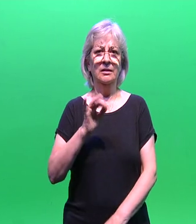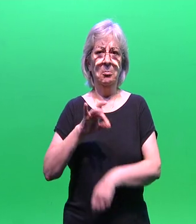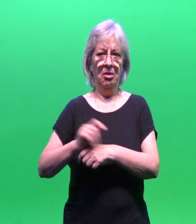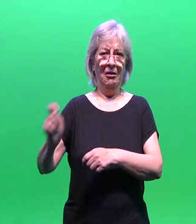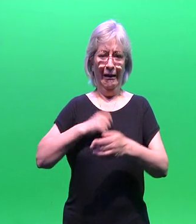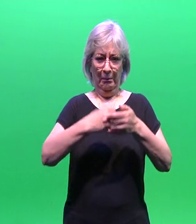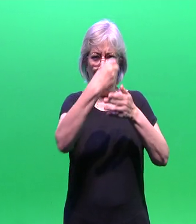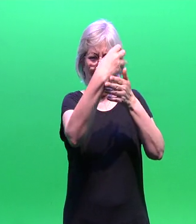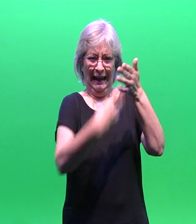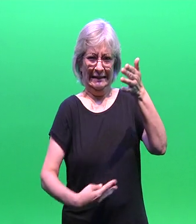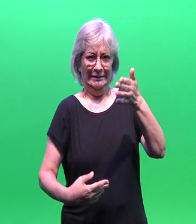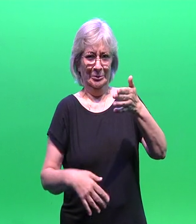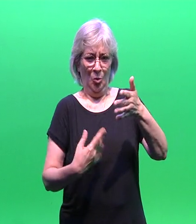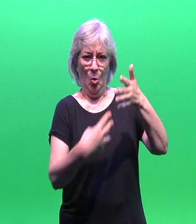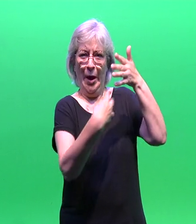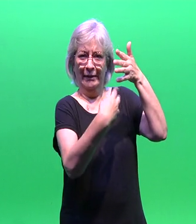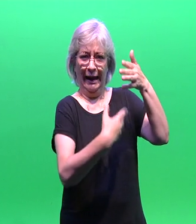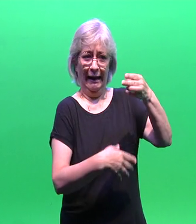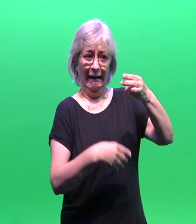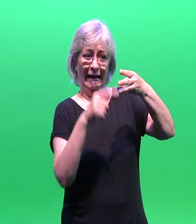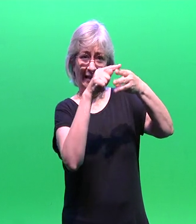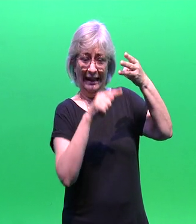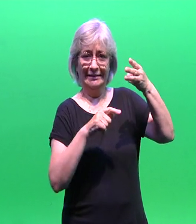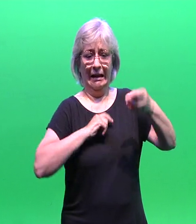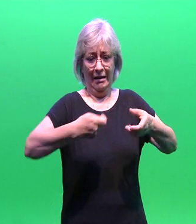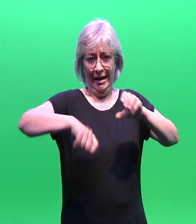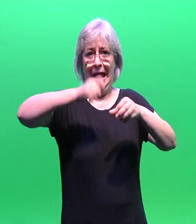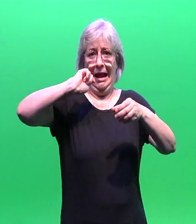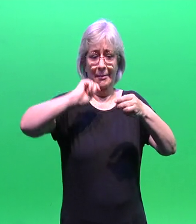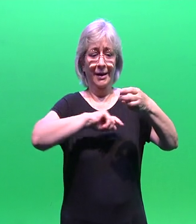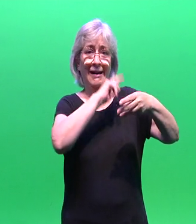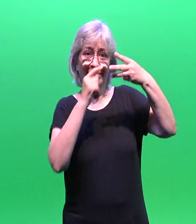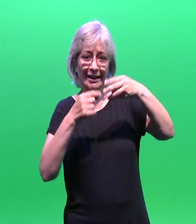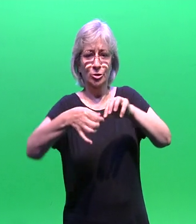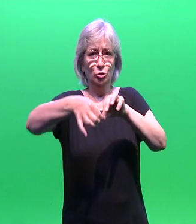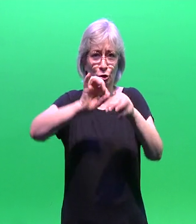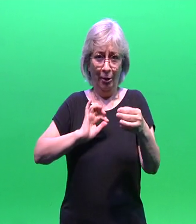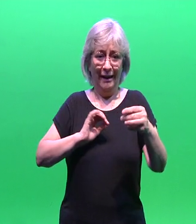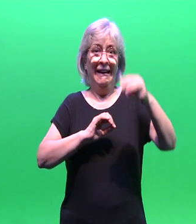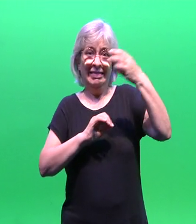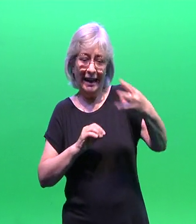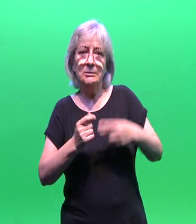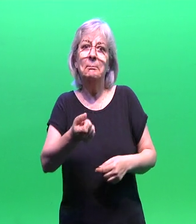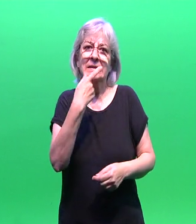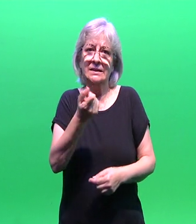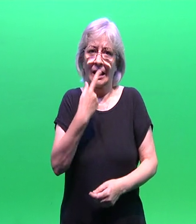El metge m'ha receptat una llista amb nou coses. Les tres primeres són xarops, les tres següents són sobres, i les tres últimes són pastilles.